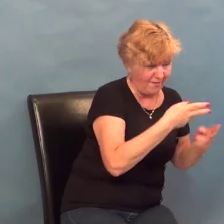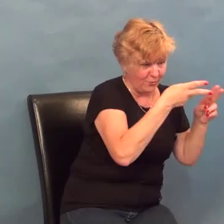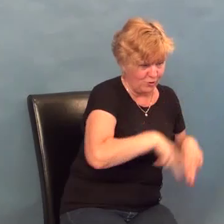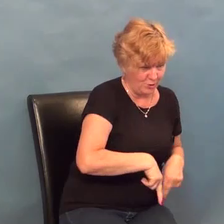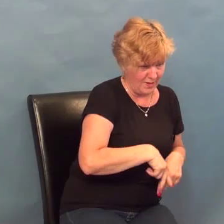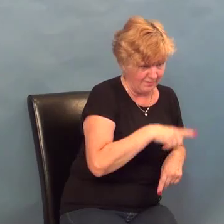Tam.